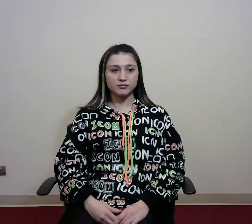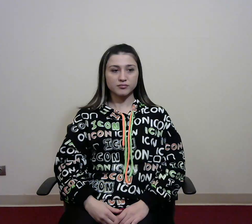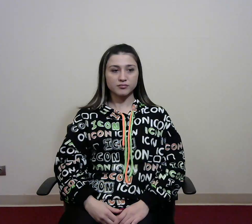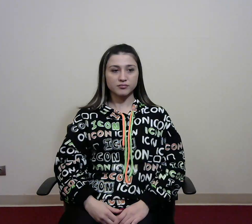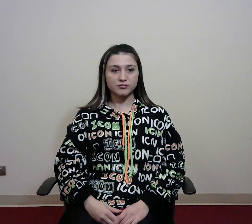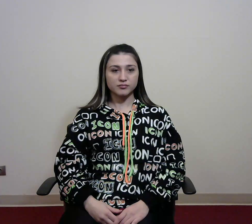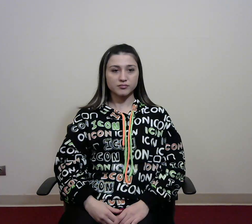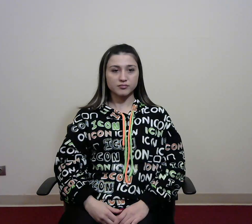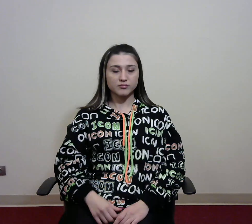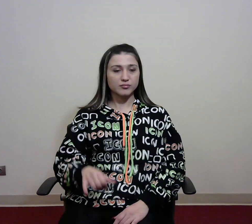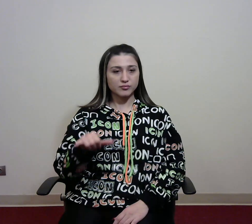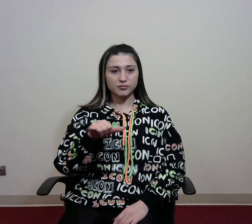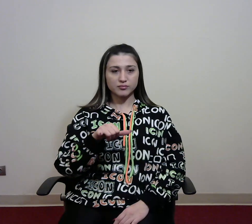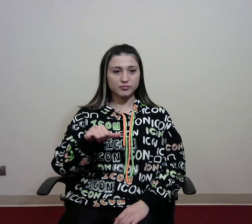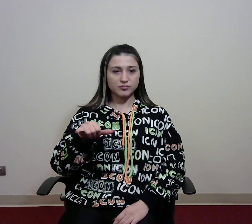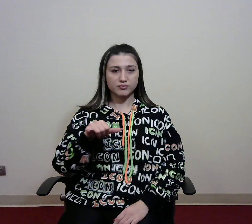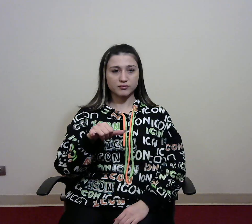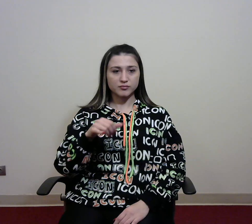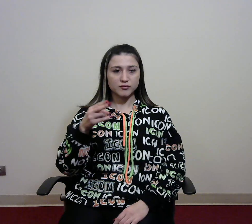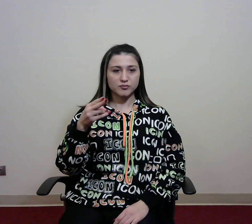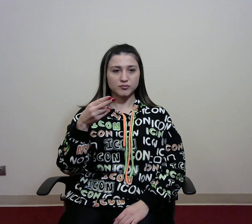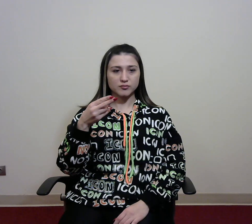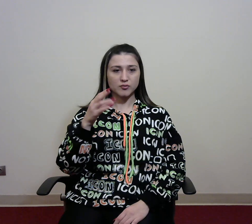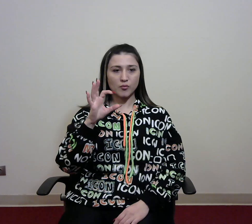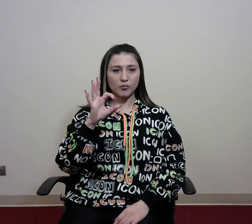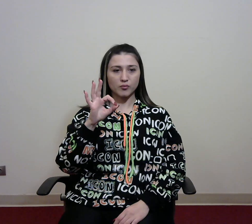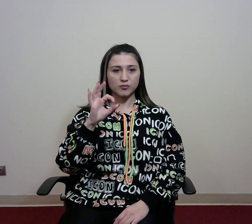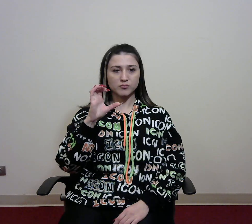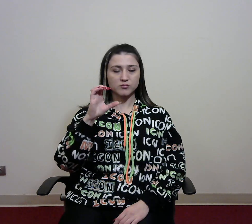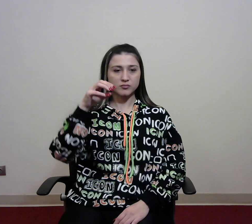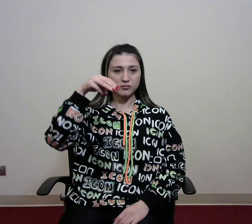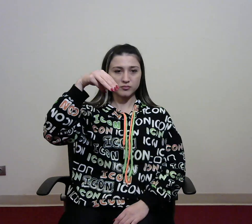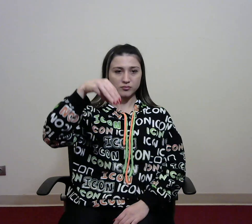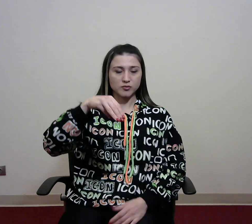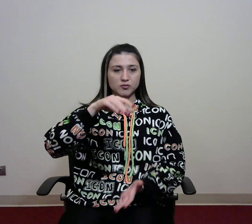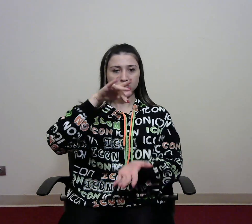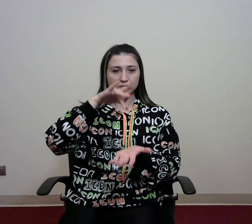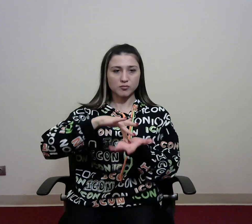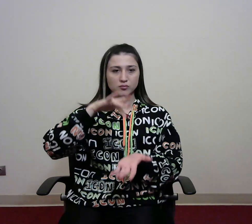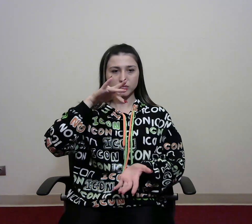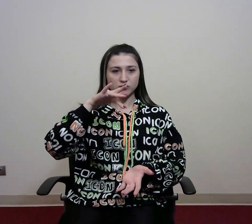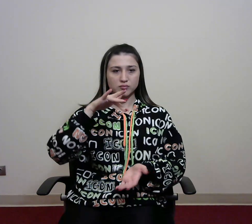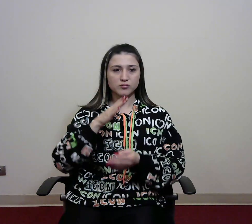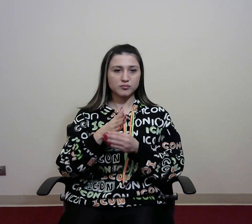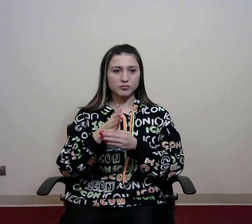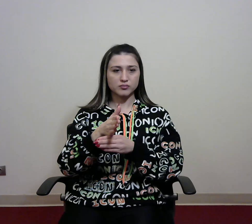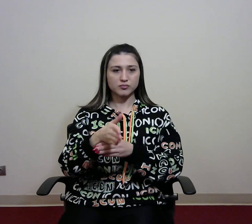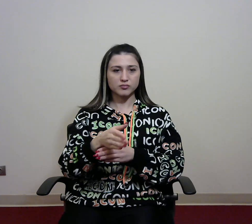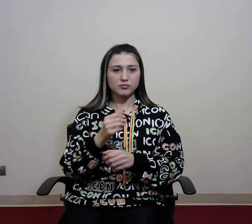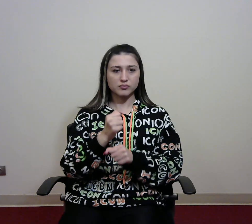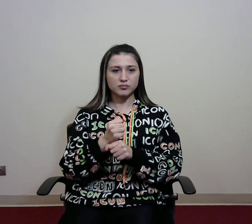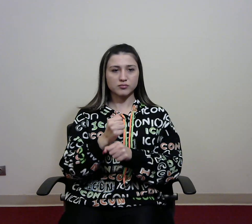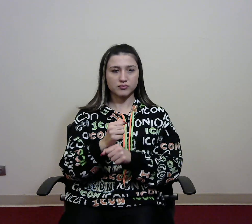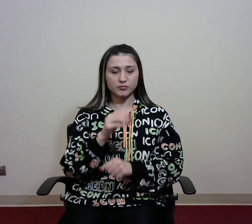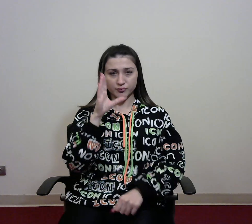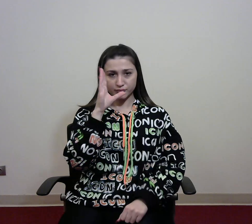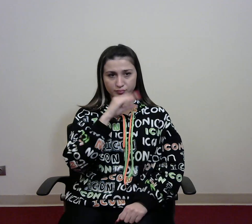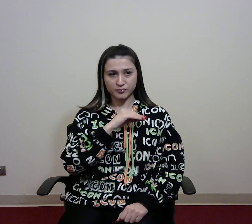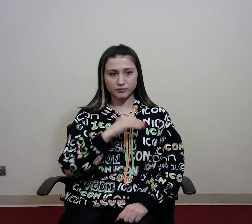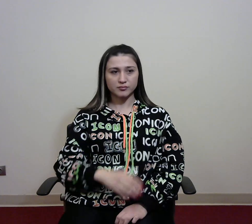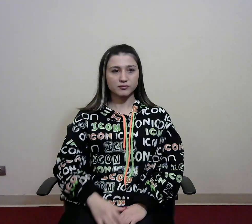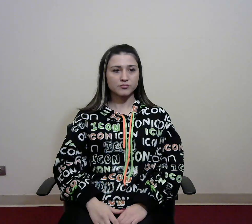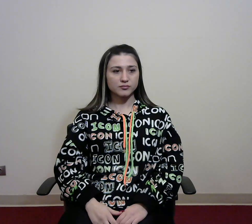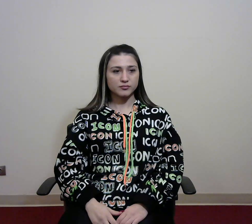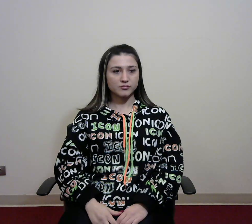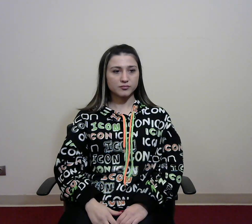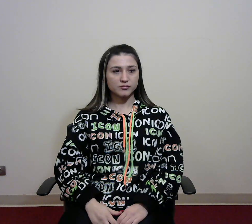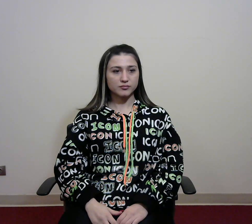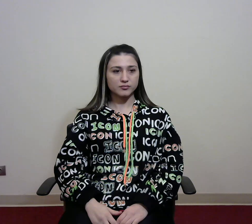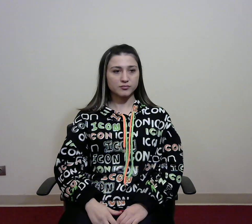Hansı DOST Mərkəzlərinə müraciət edə bilərəm?